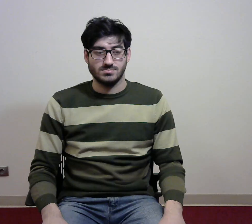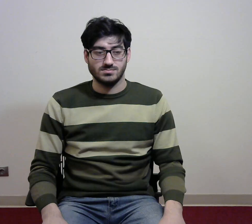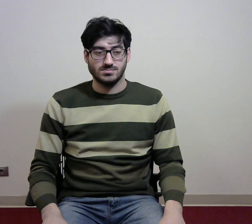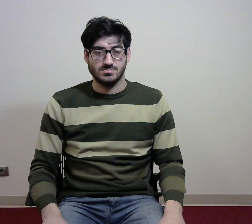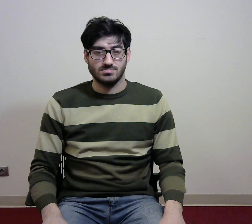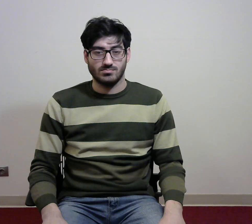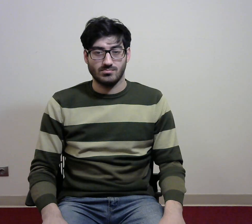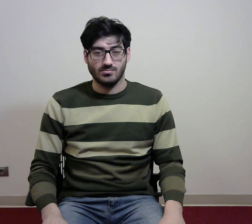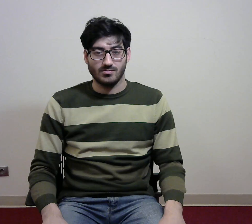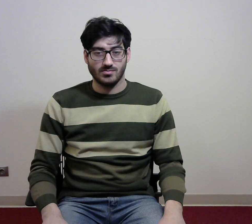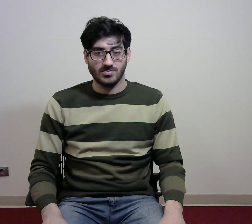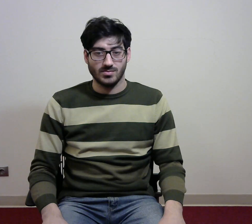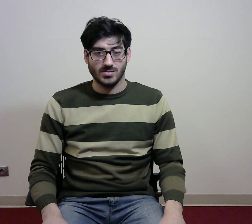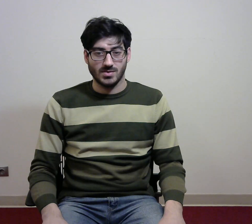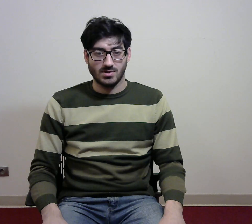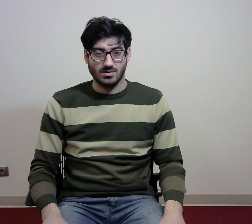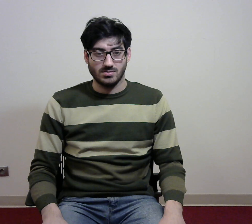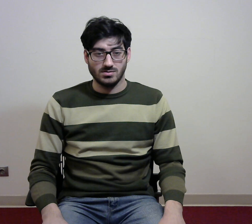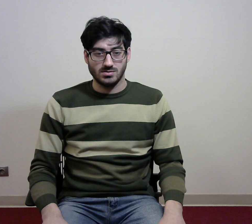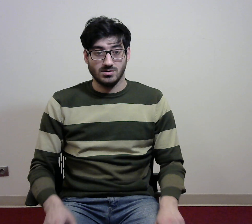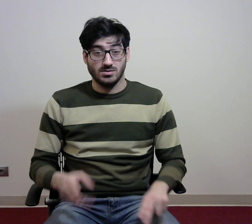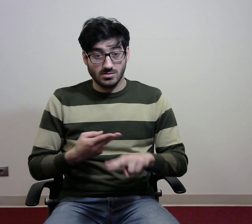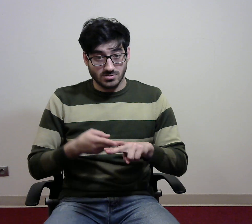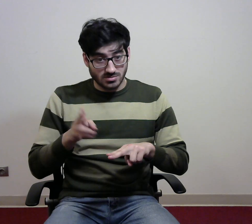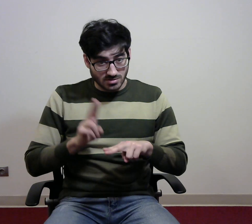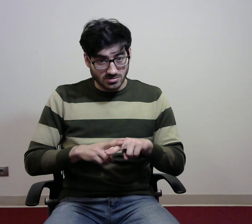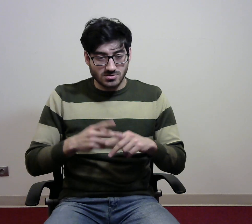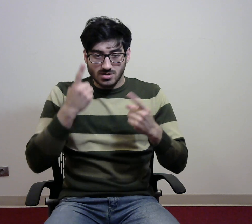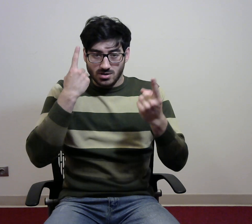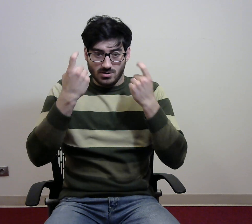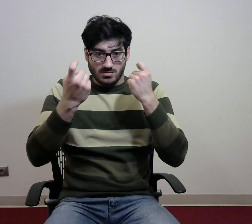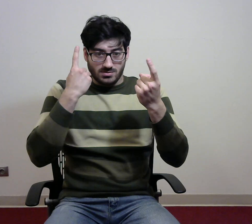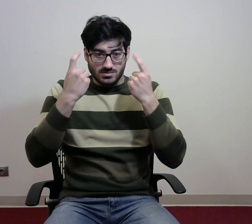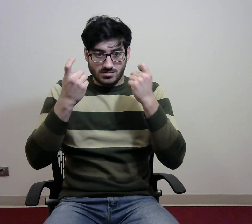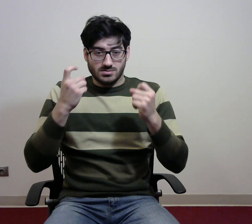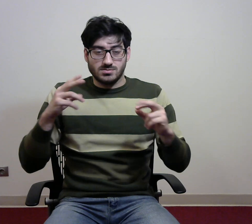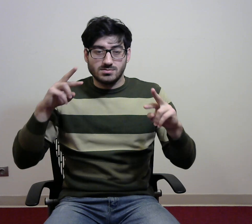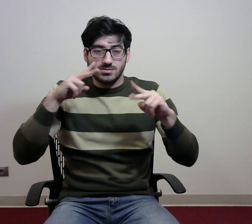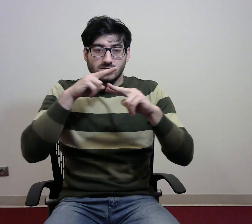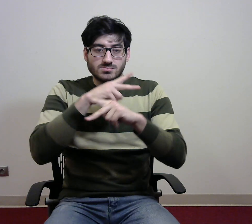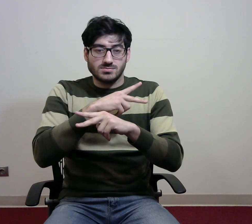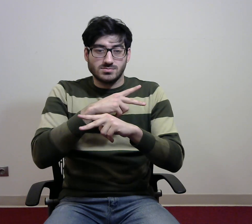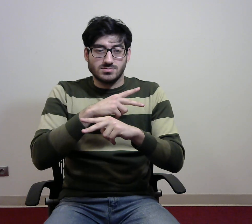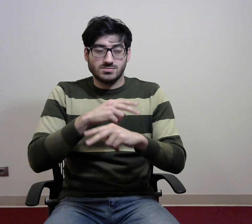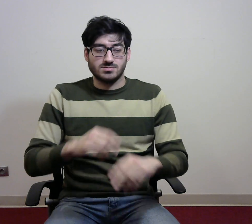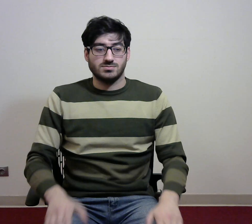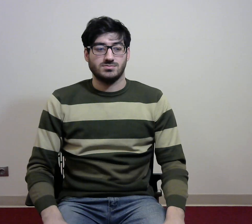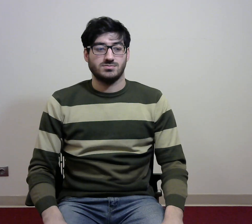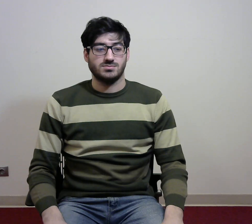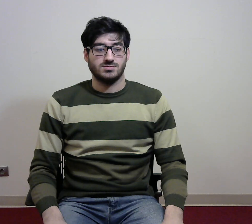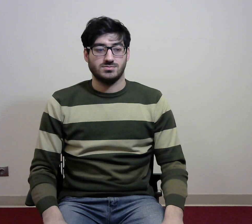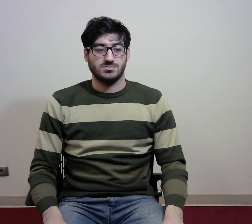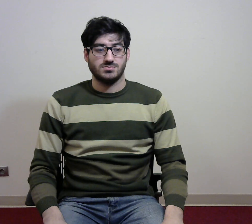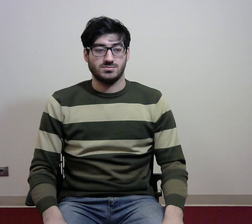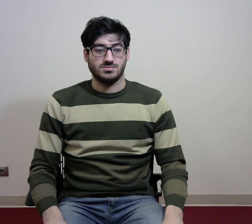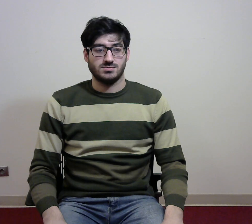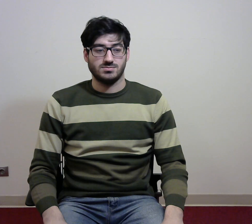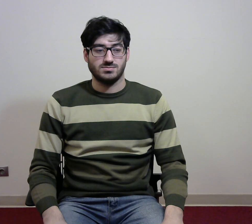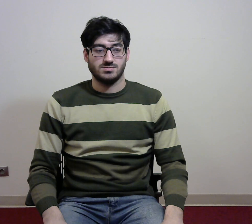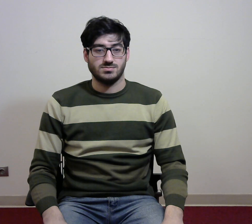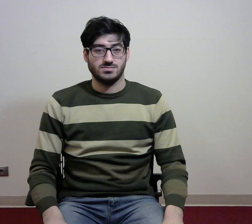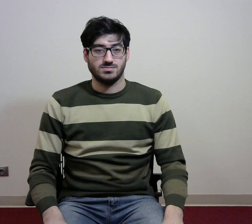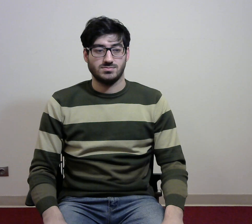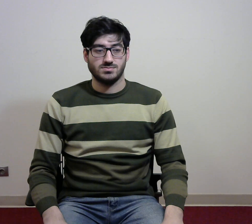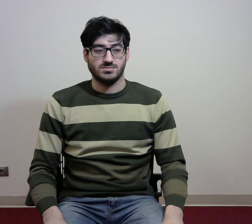Bu məlumat səhvdir